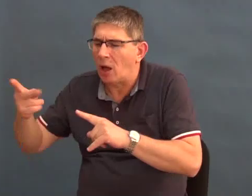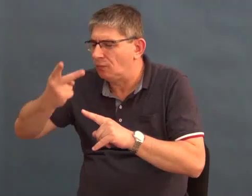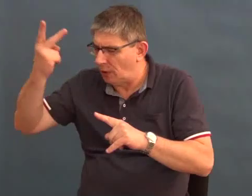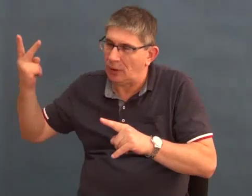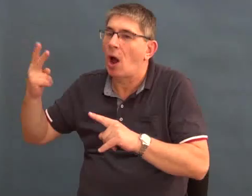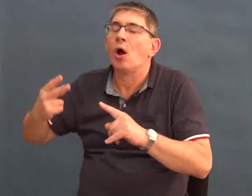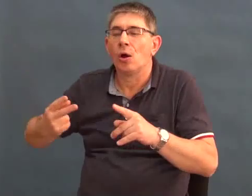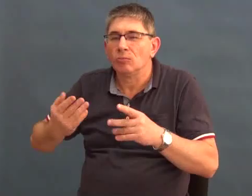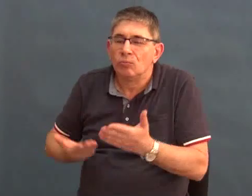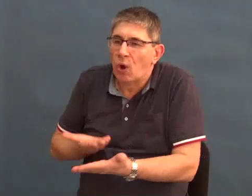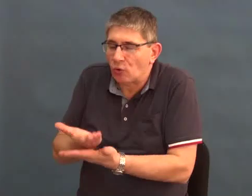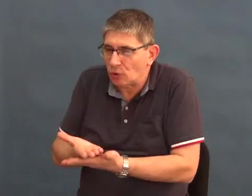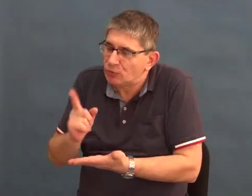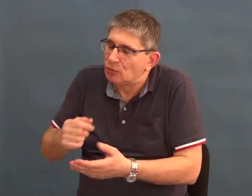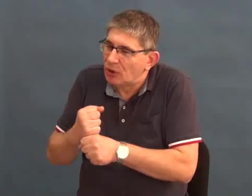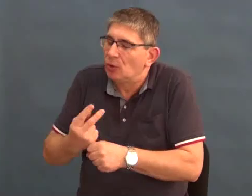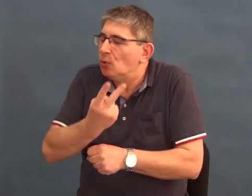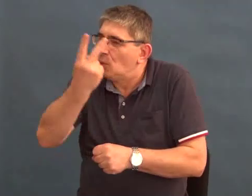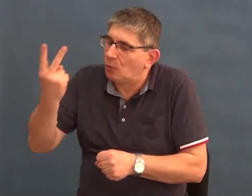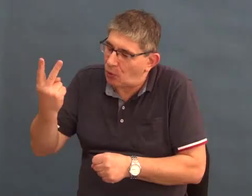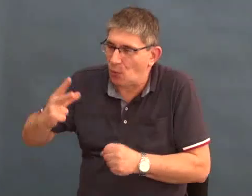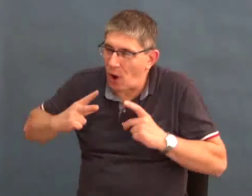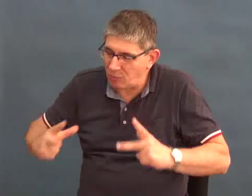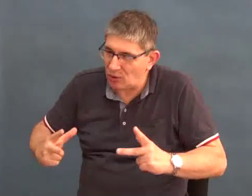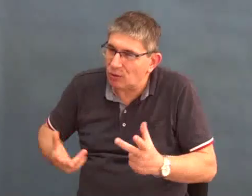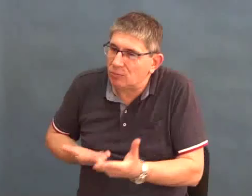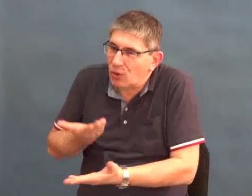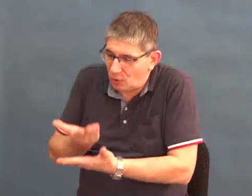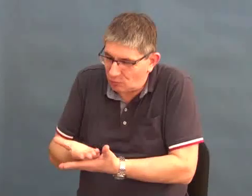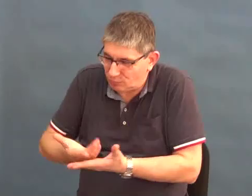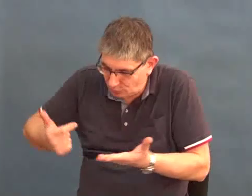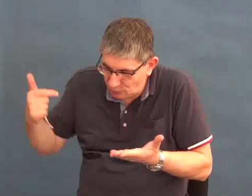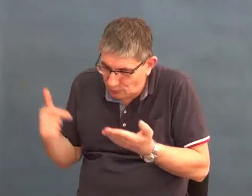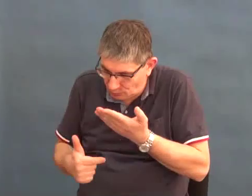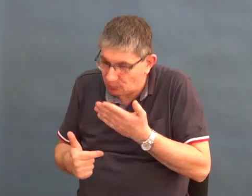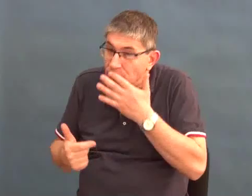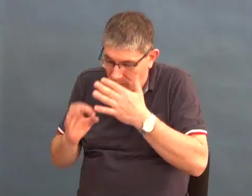Na dwa dni musisz złożyć podanie o urlop.